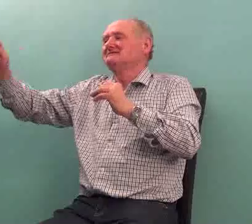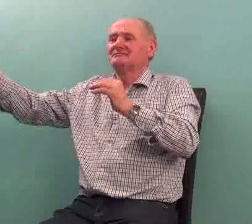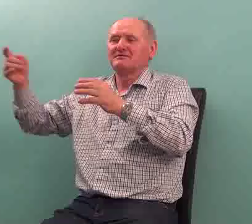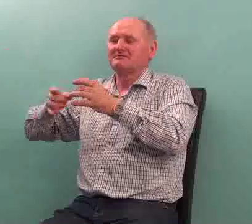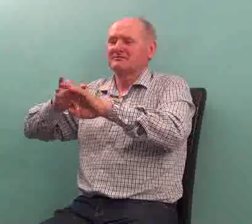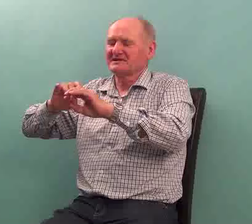Biegnie.